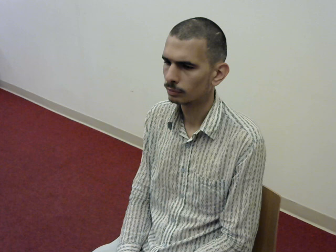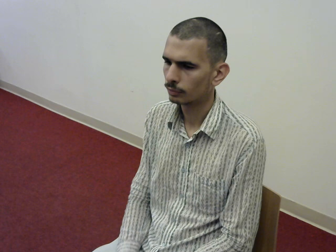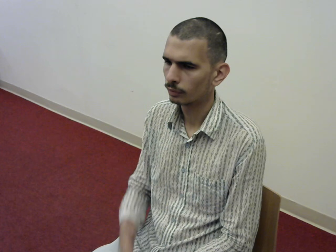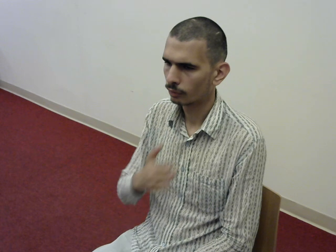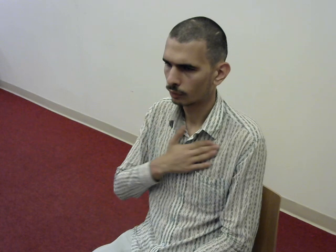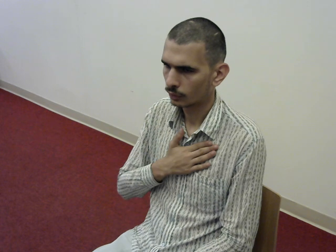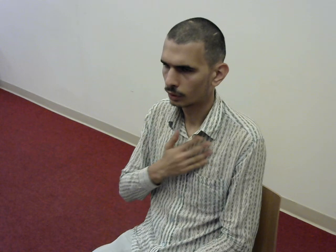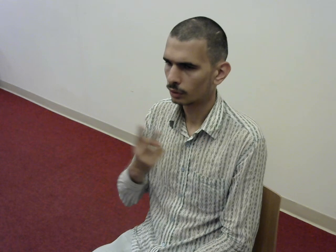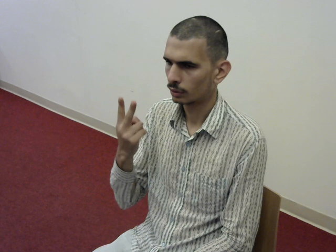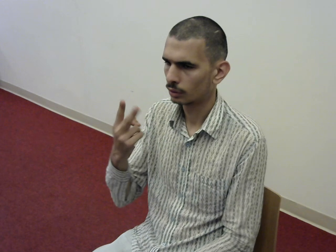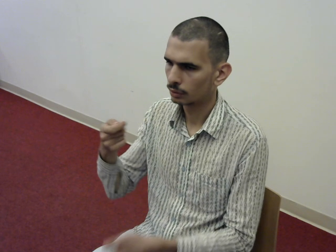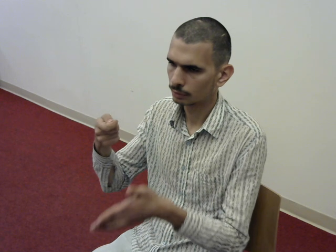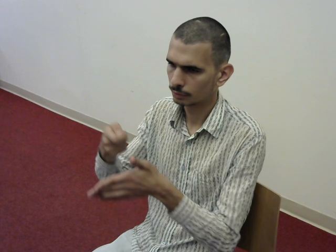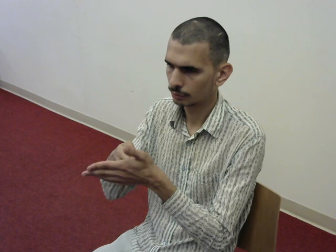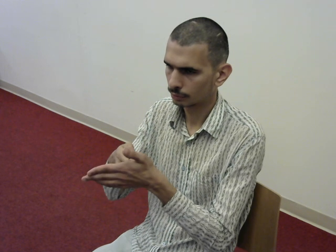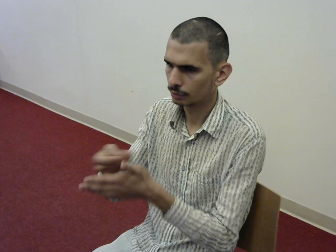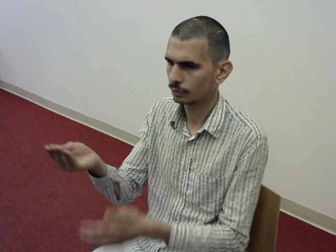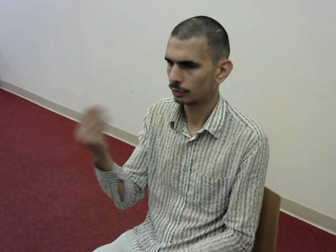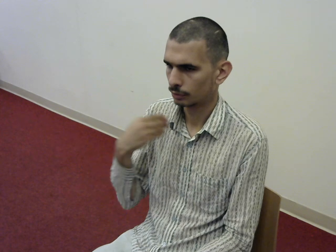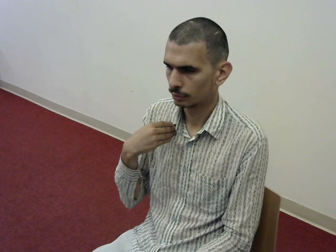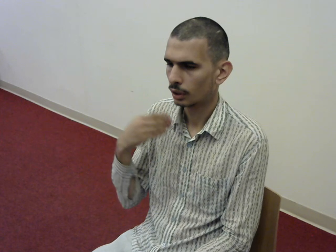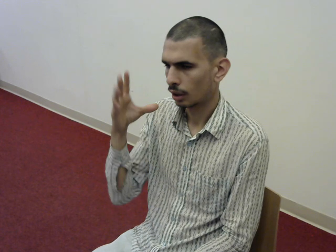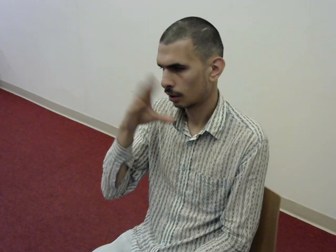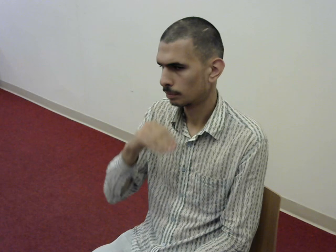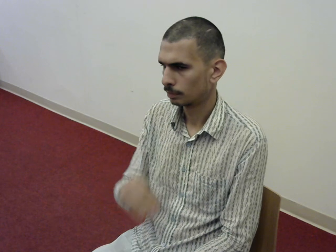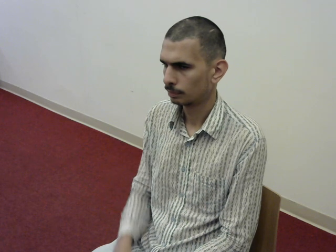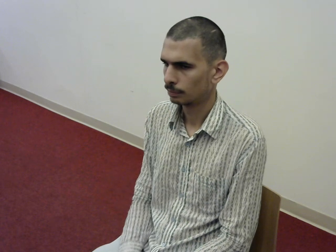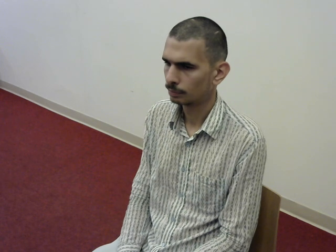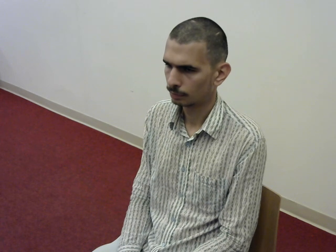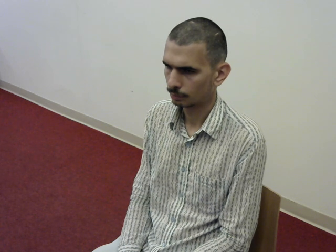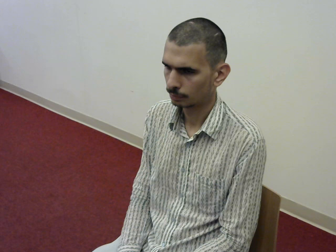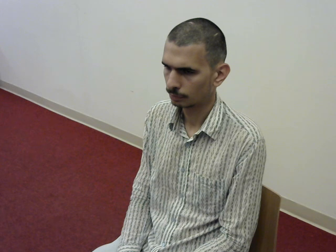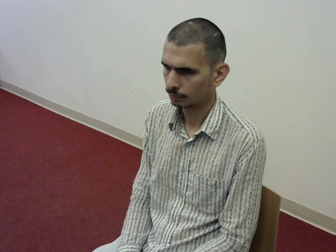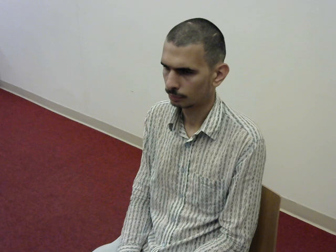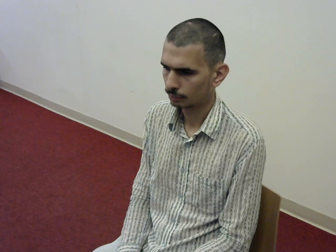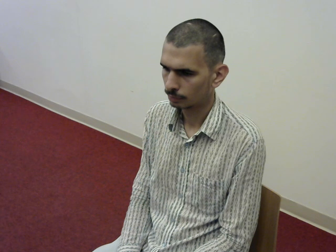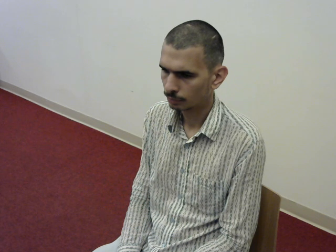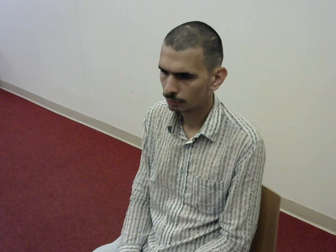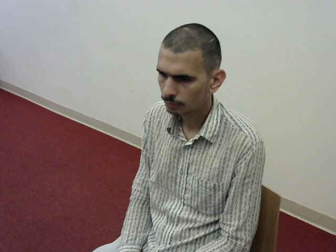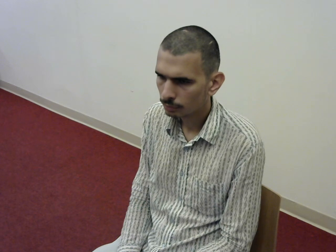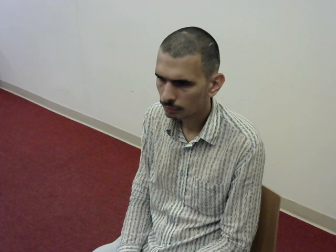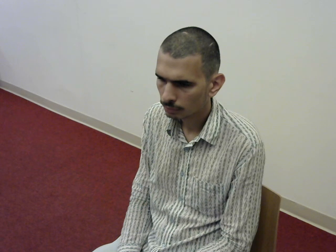Mənə 2 bilet verə bilərsinizmi?